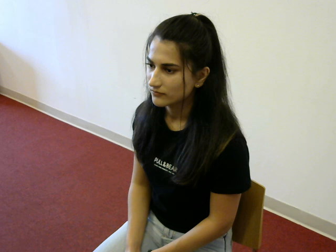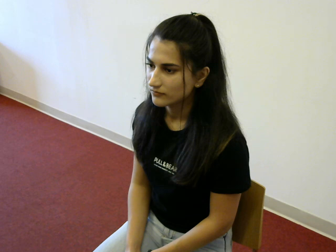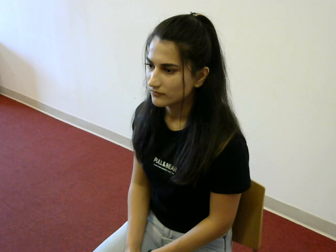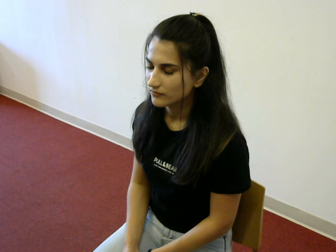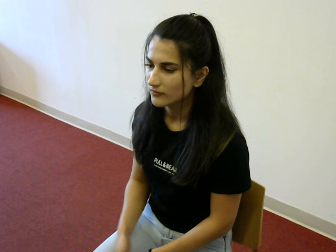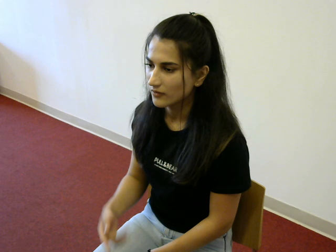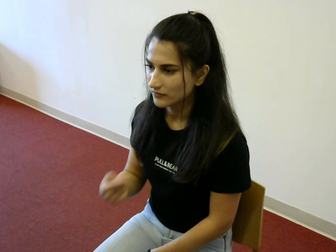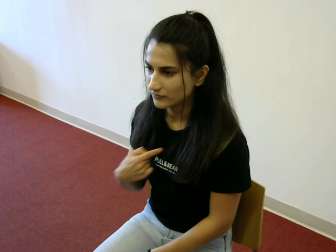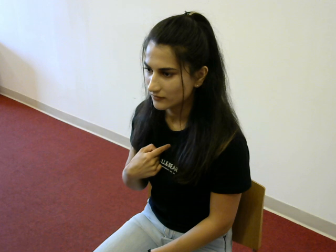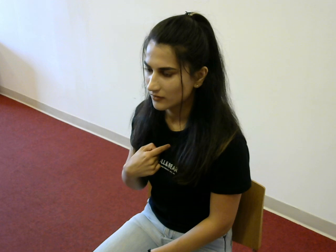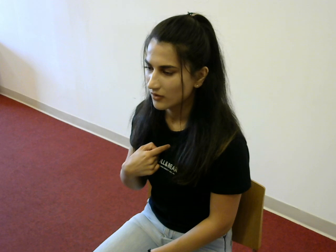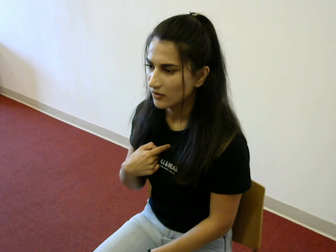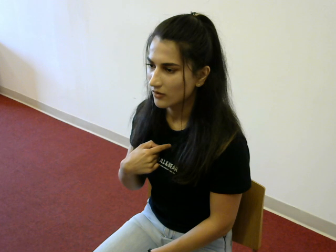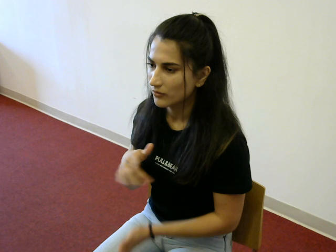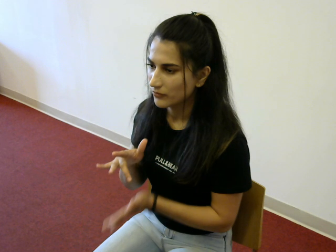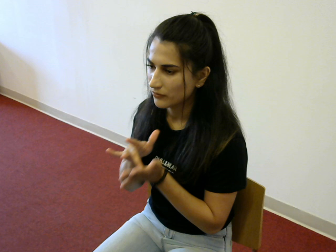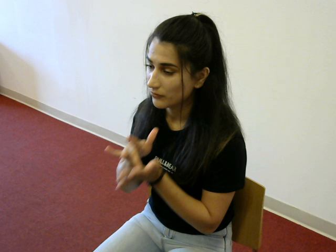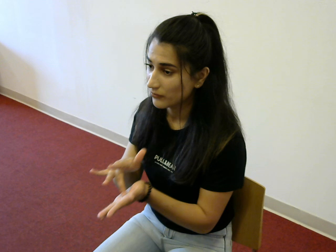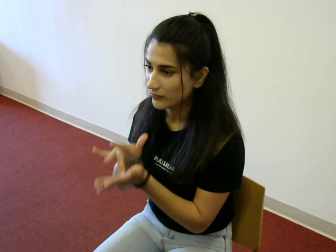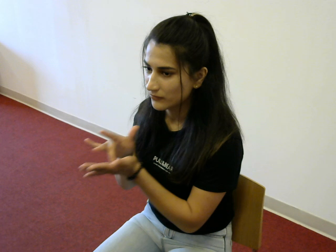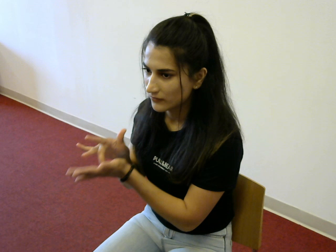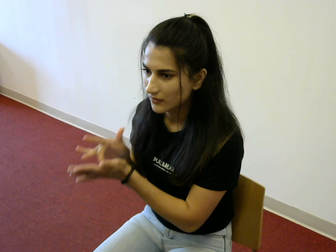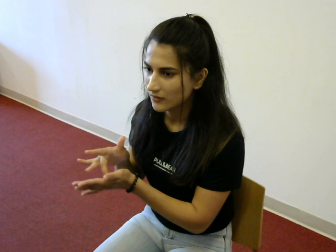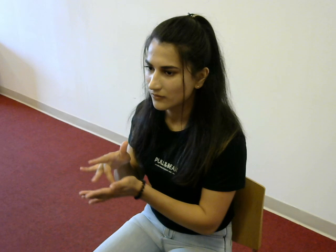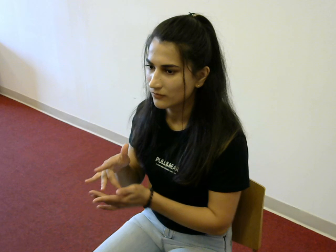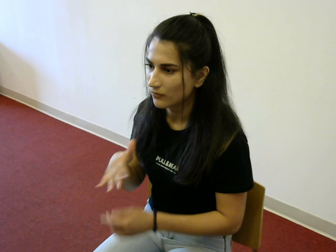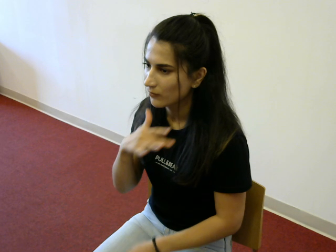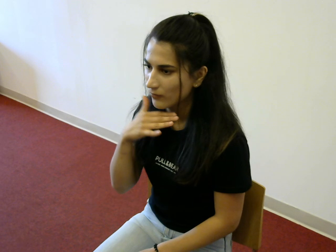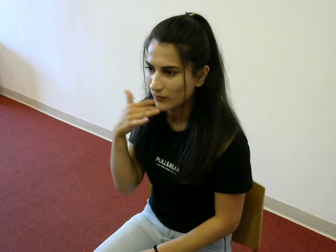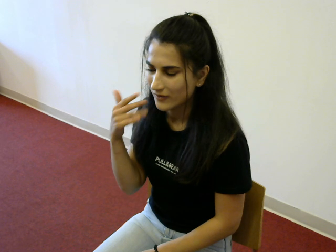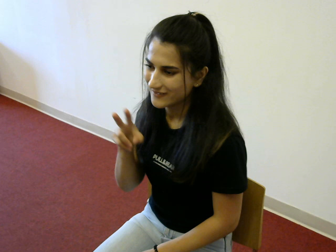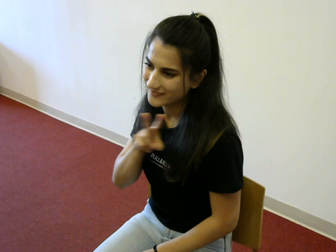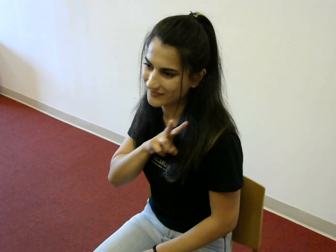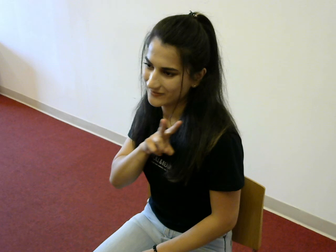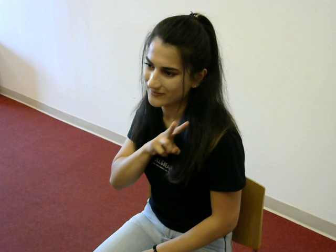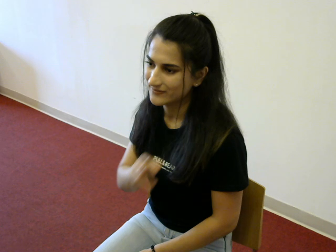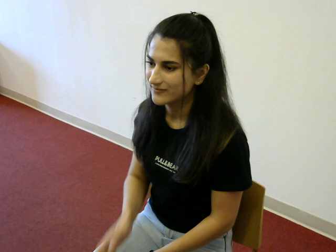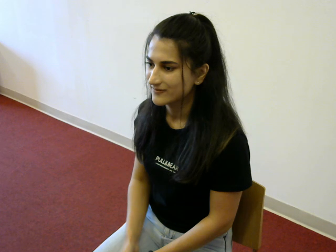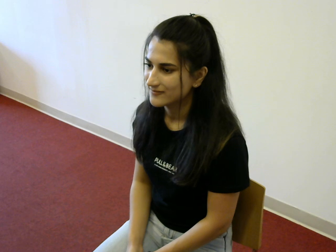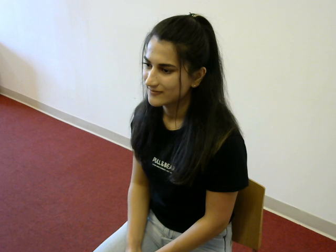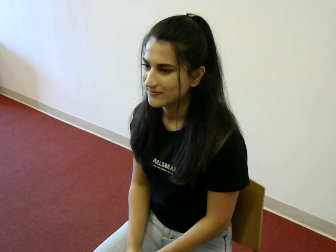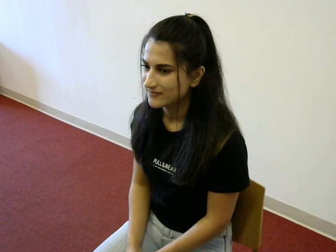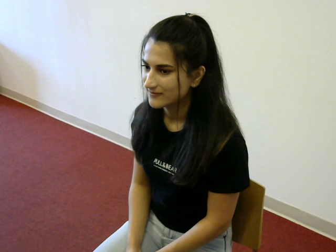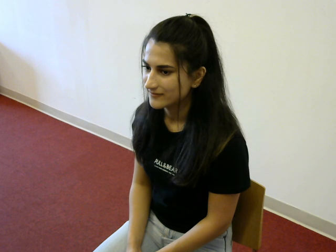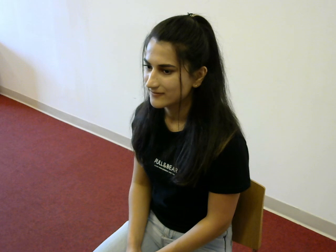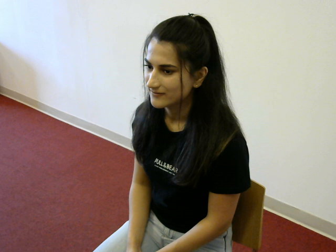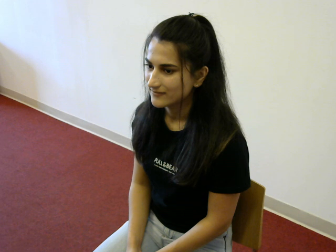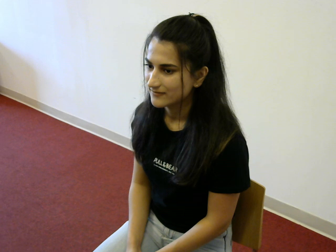Mən səyahət etməyi çox sevirəm